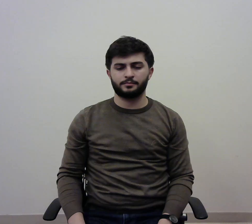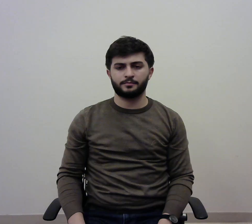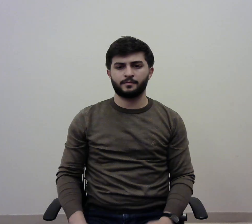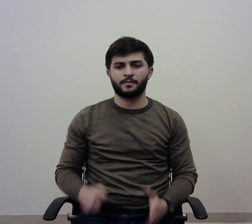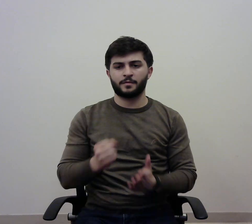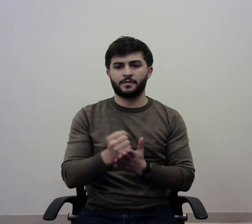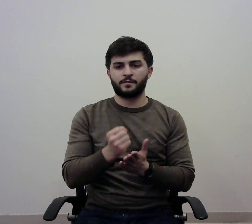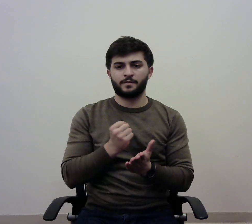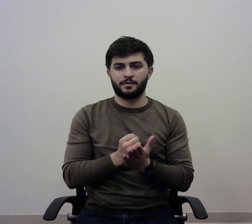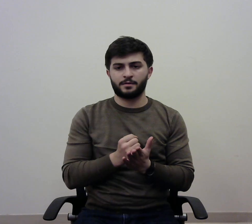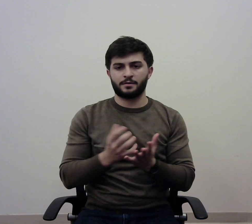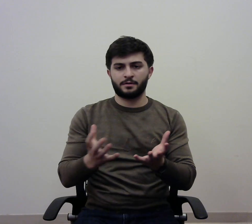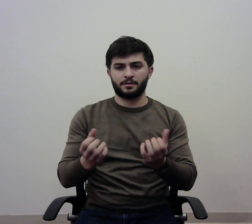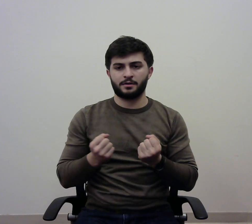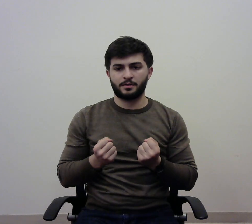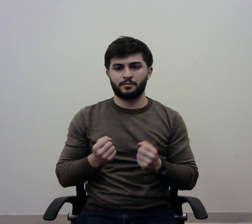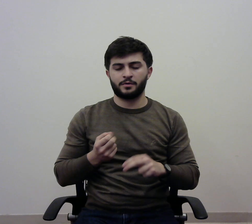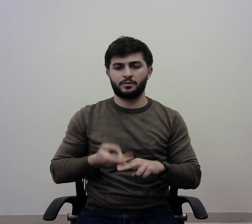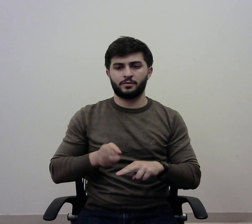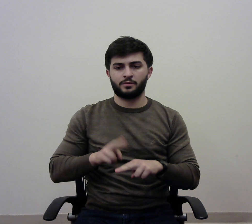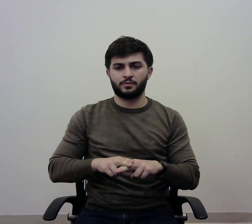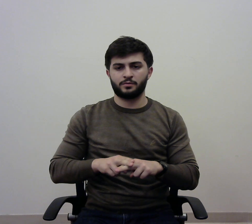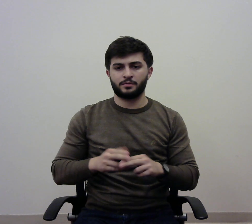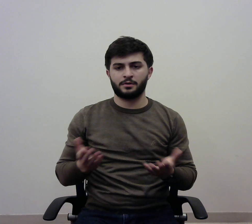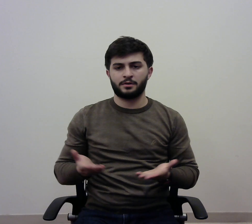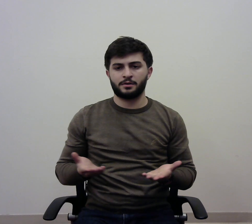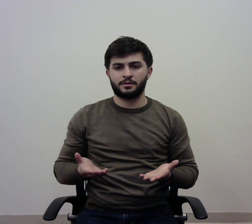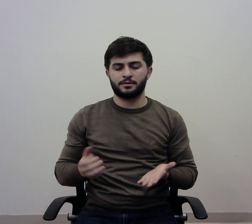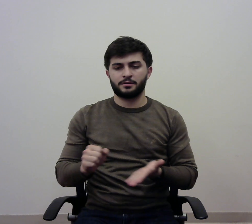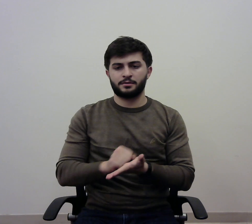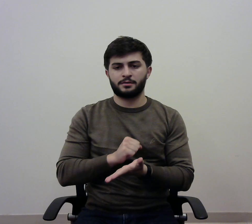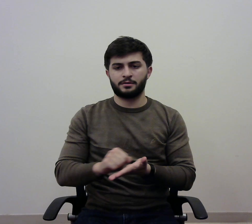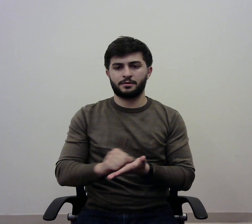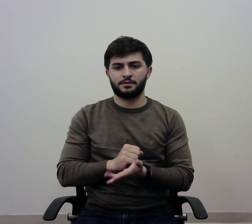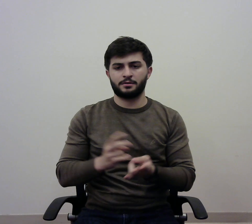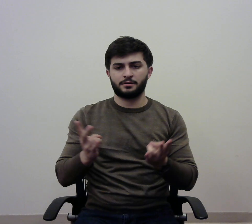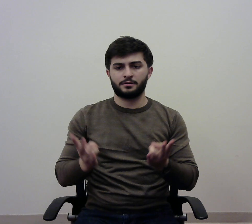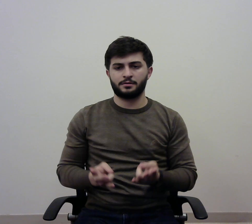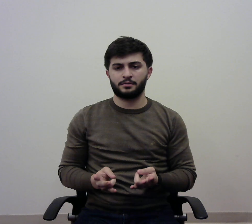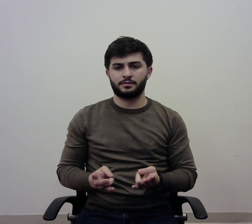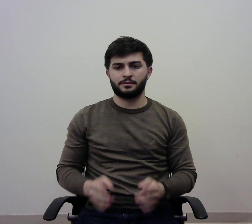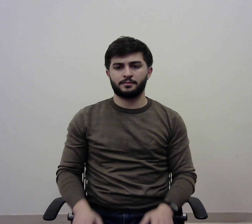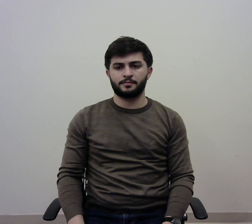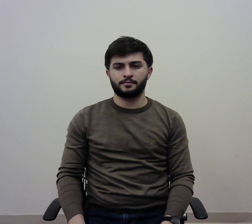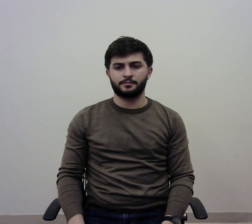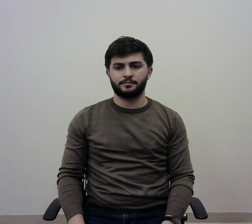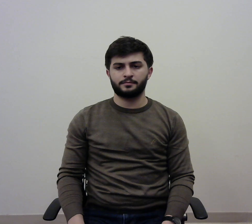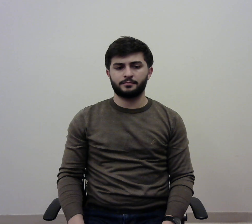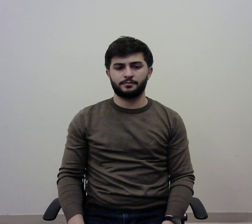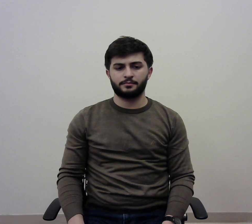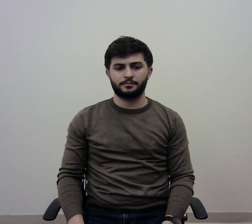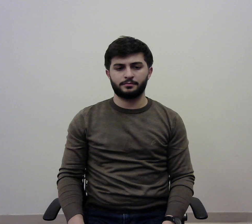Viza almaq üçün hansı sənədlər lazımdır?